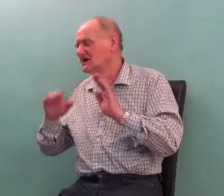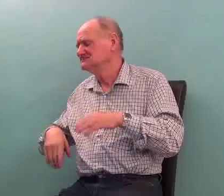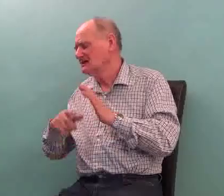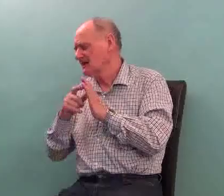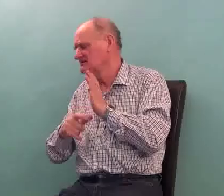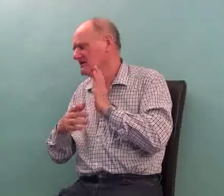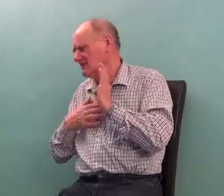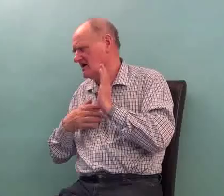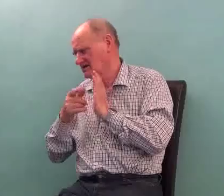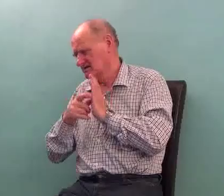Mam kartę wędkarską.